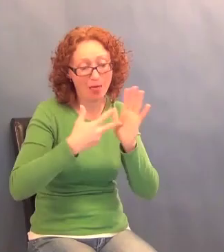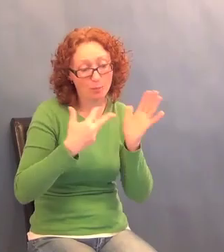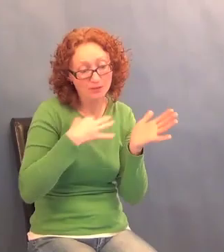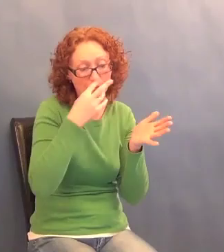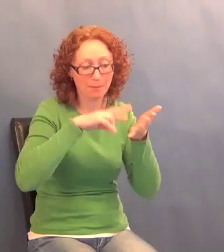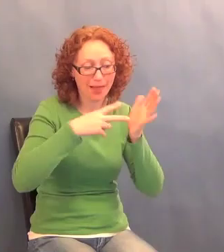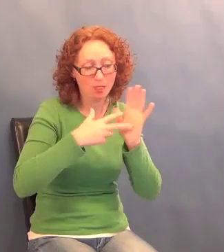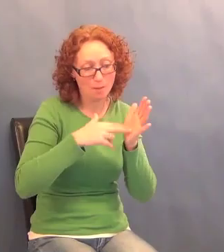Planuję i pytam.